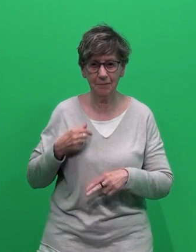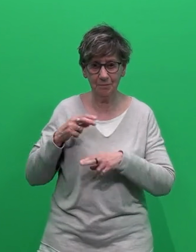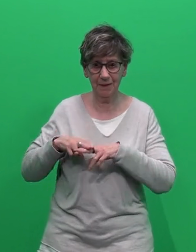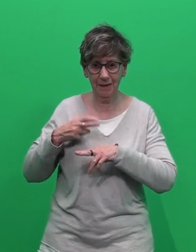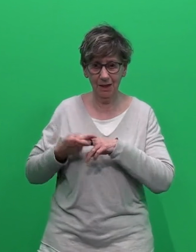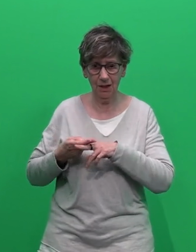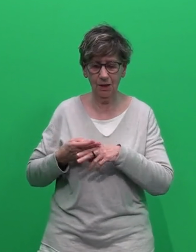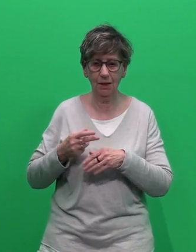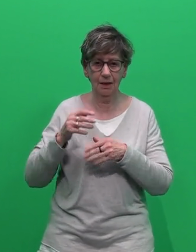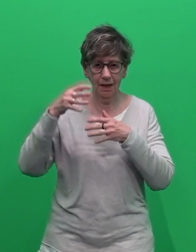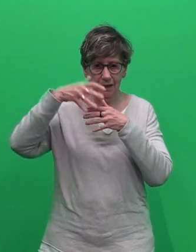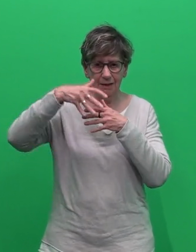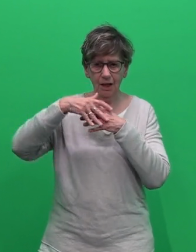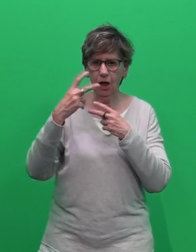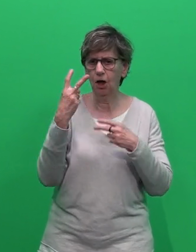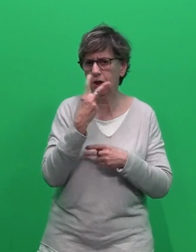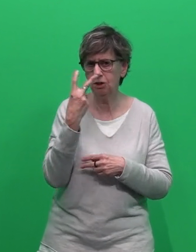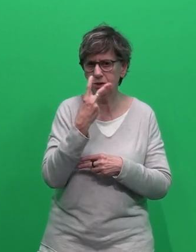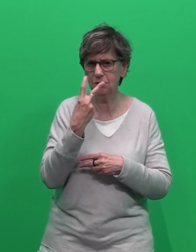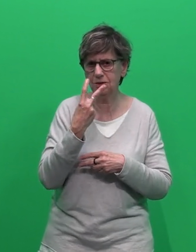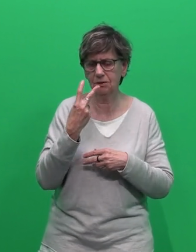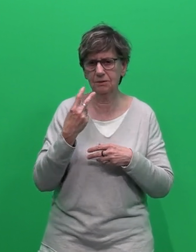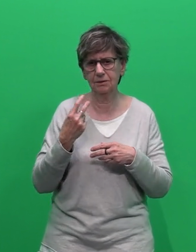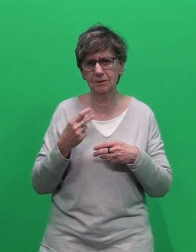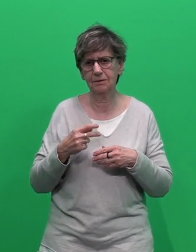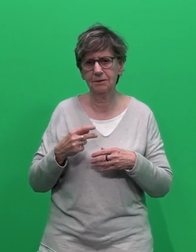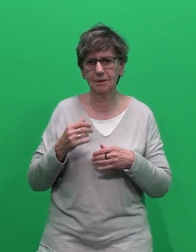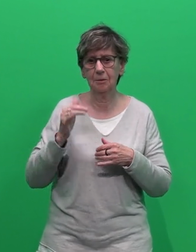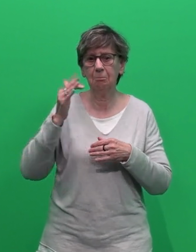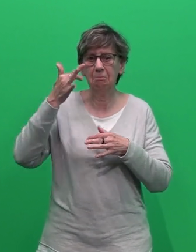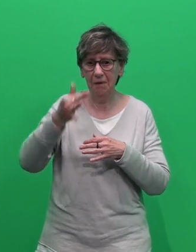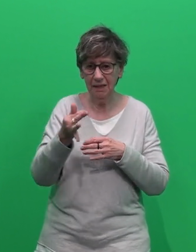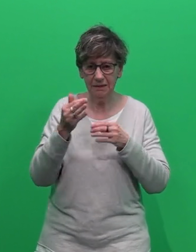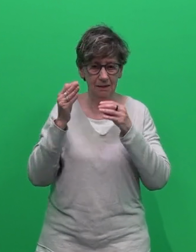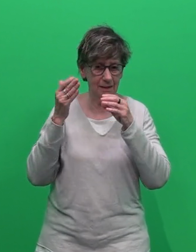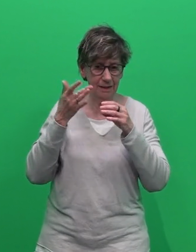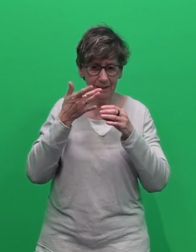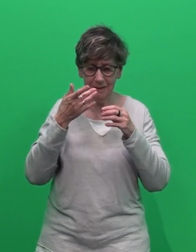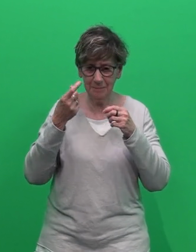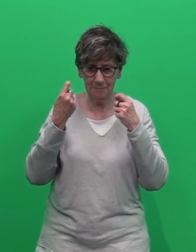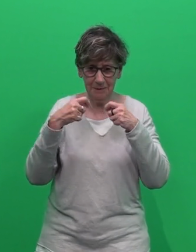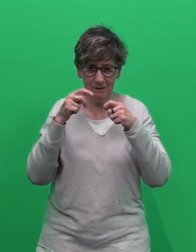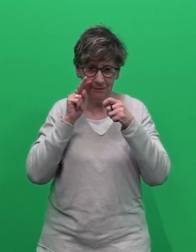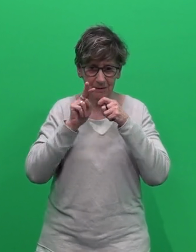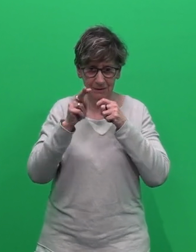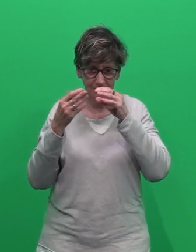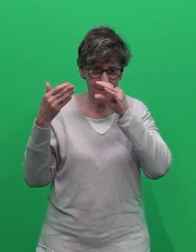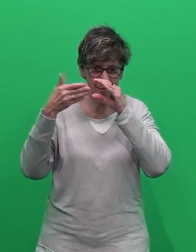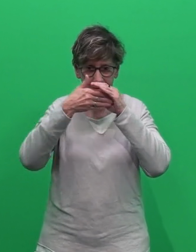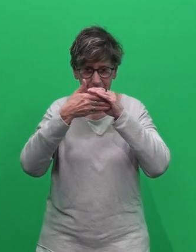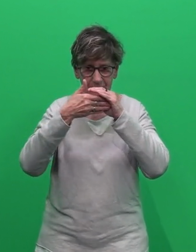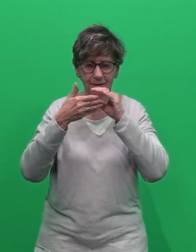El meu marit té cataractes als dos ulls, a més porta un plàstic, una pròtesi dins l'ull, al cristal·lí.